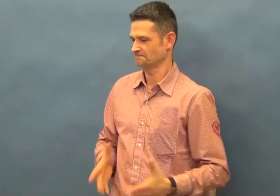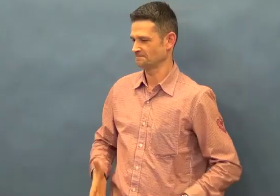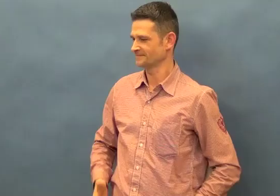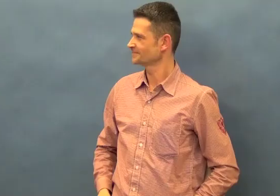Nie bardzo.